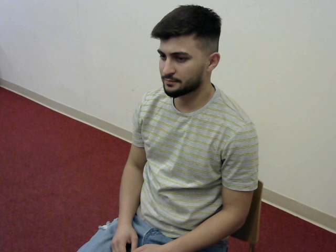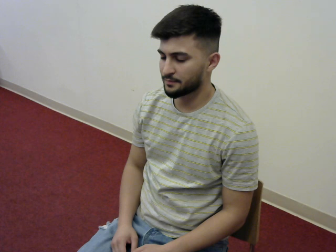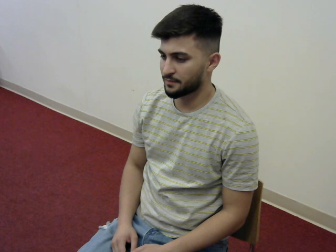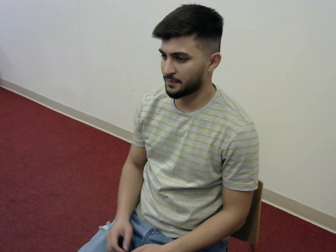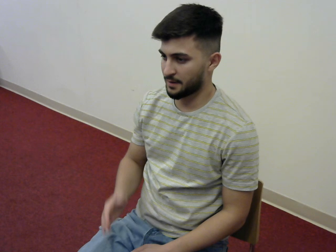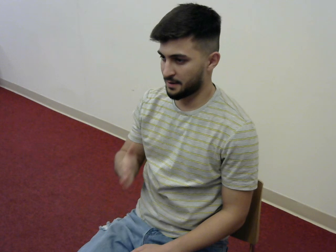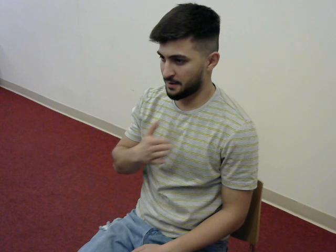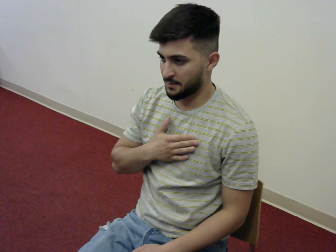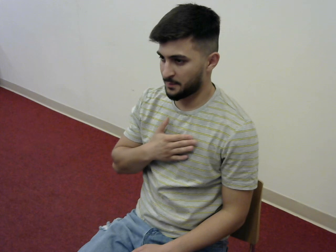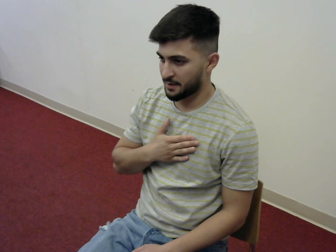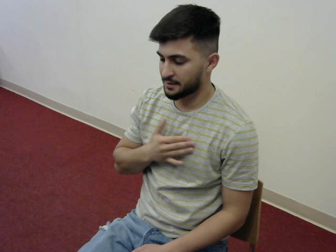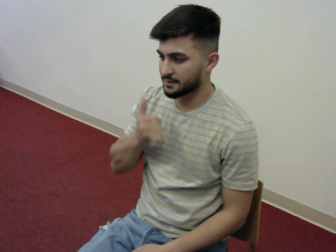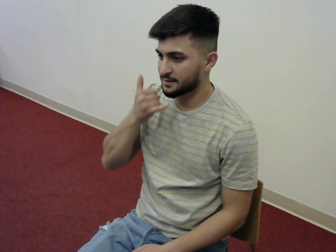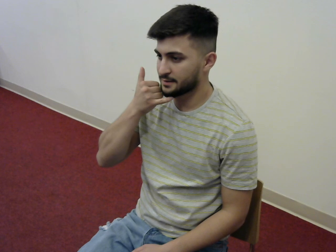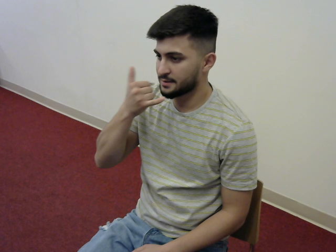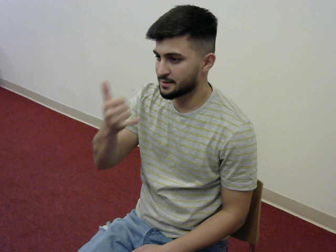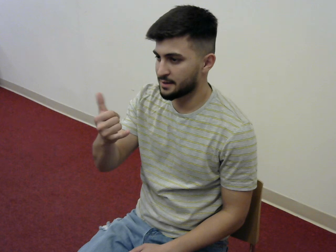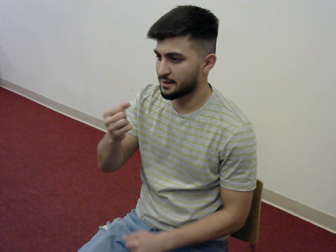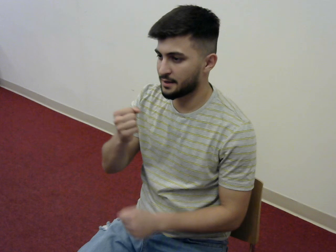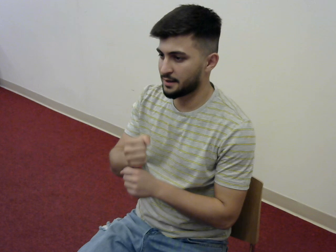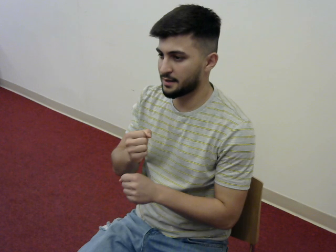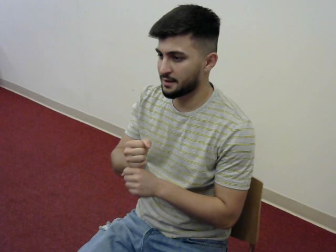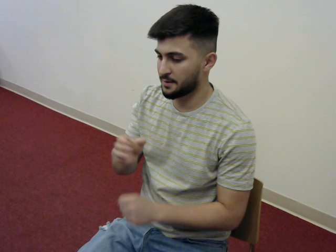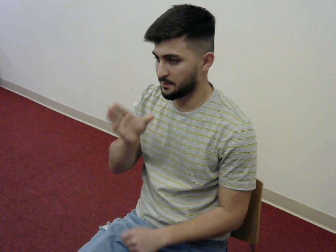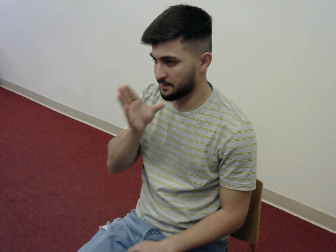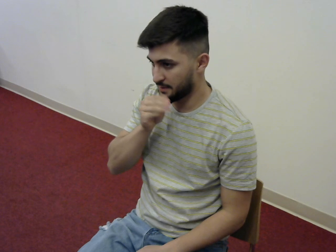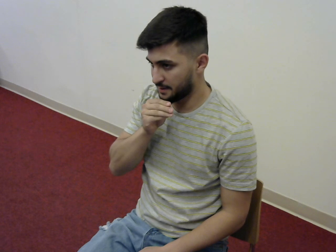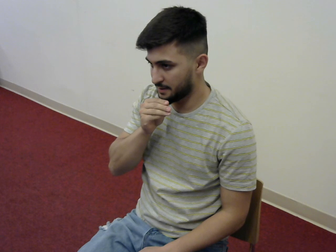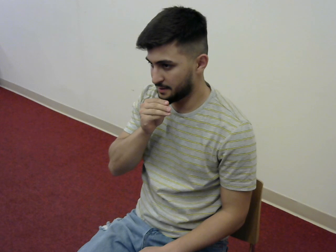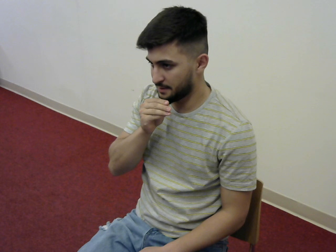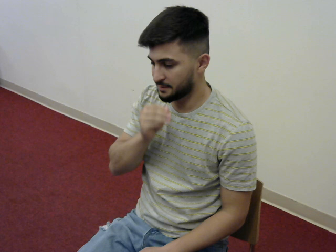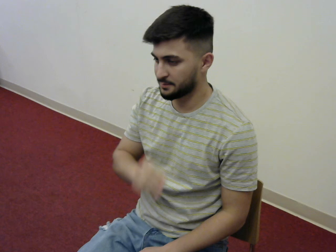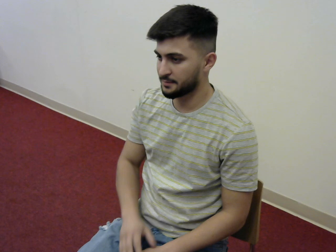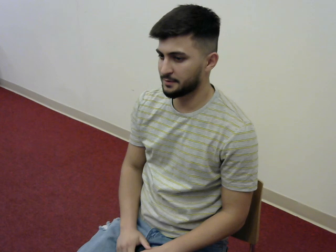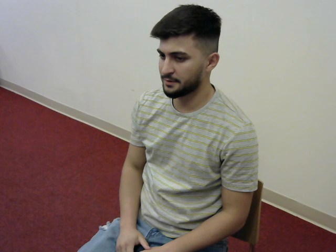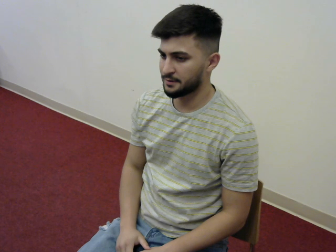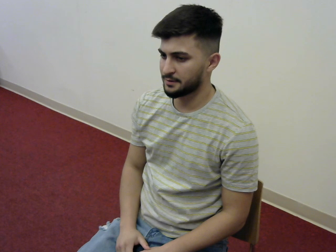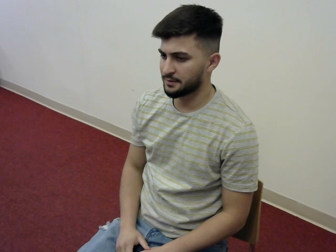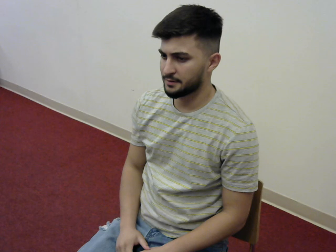Mən zəng edə bilərəmmi?